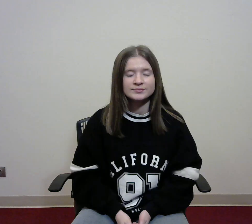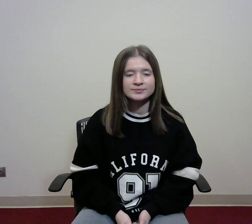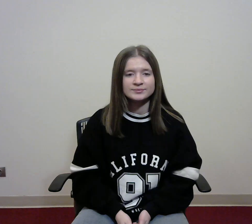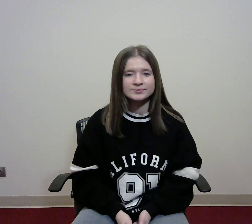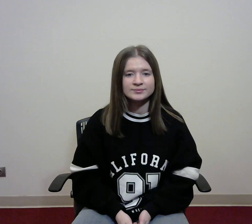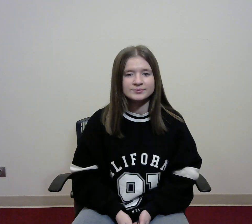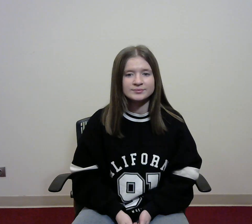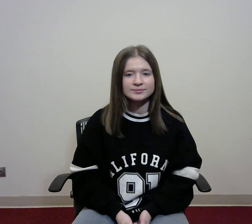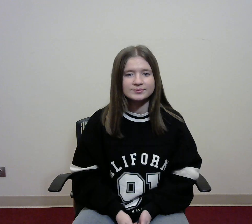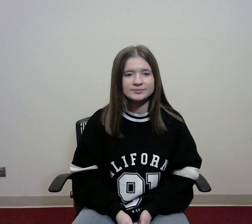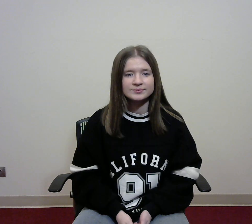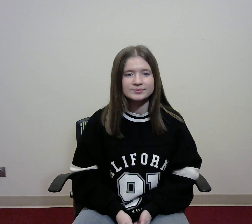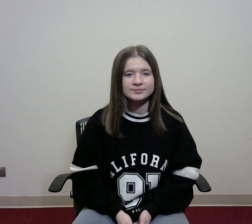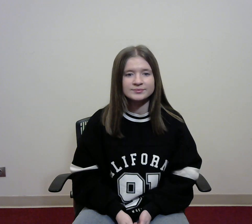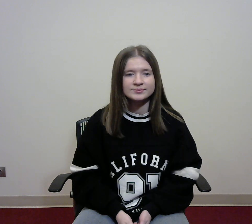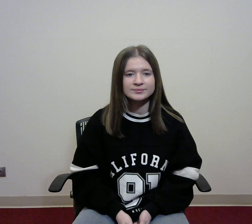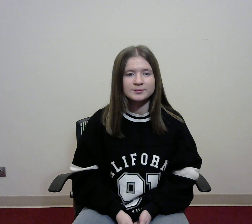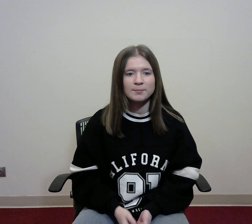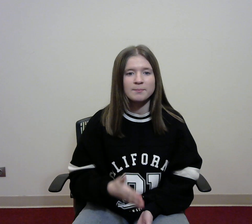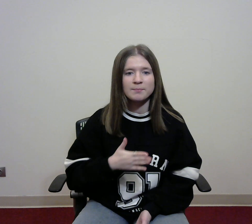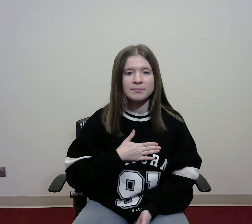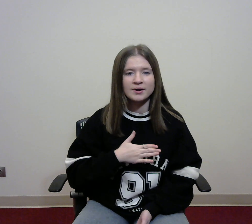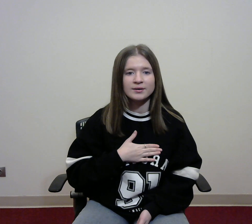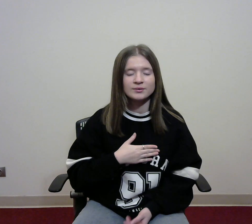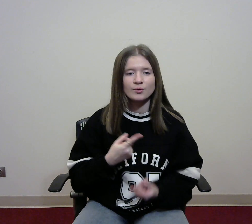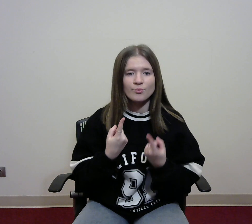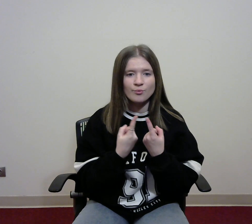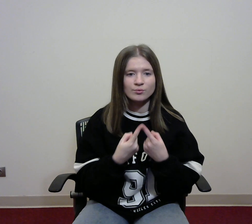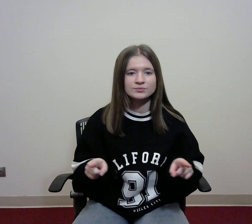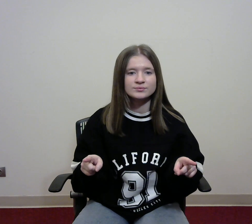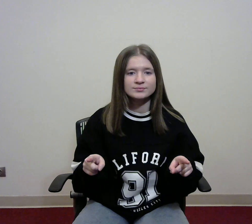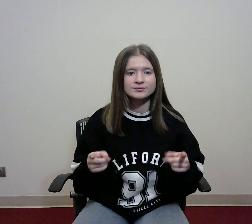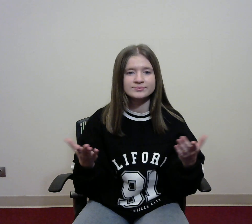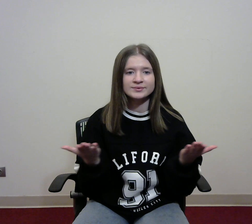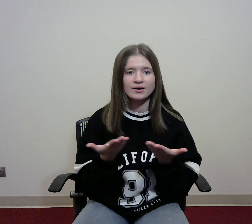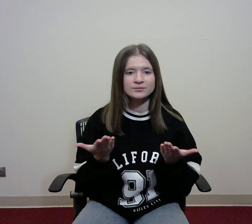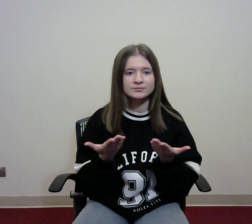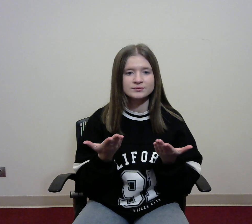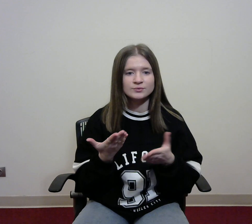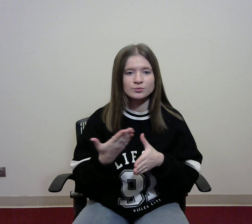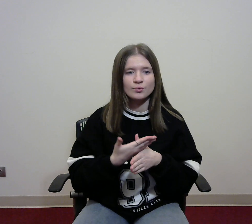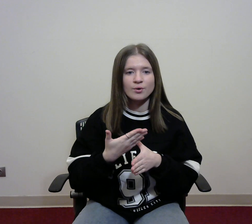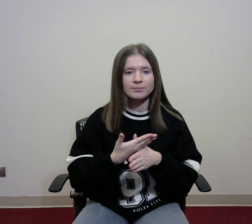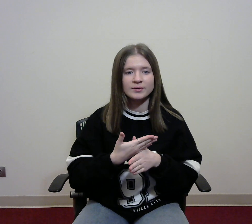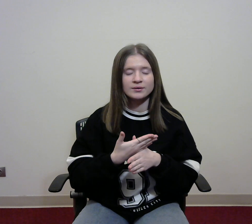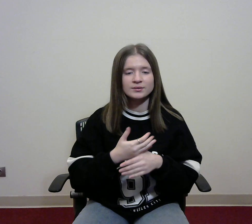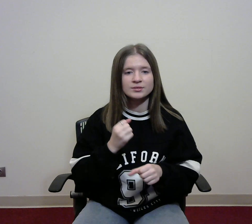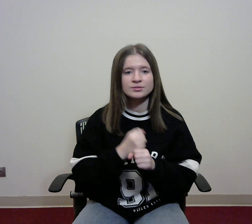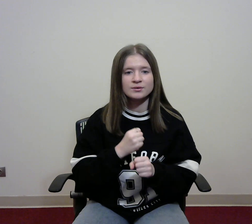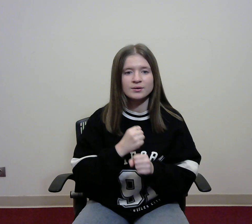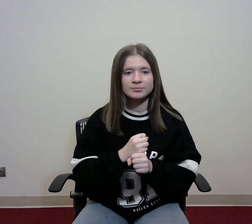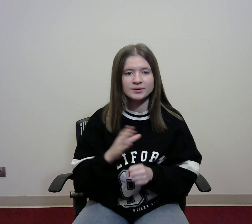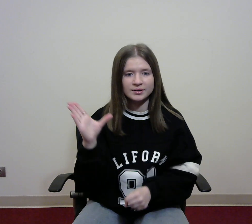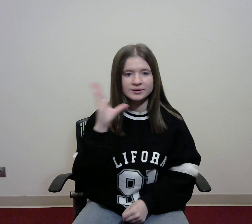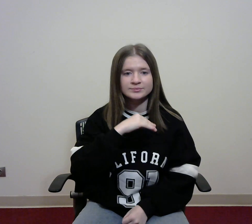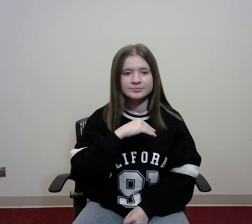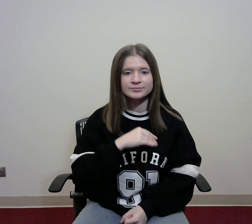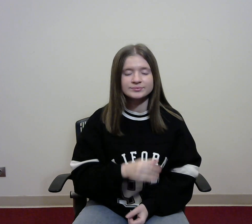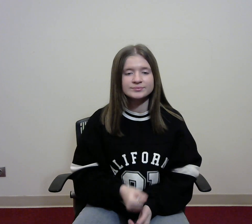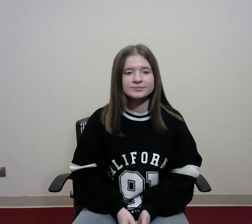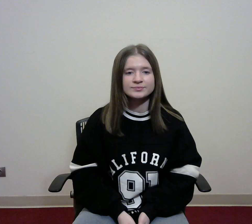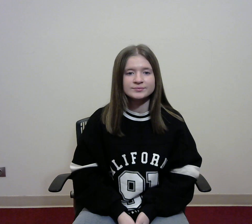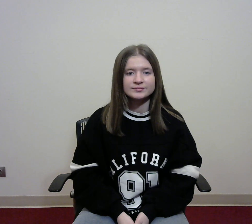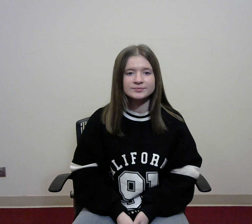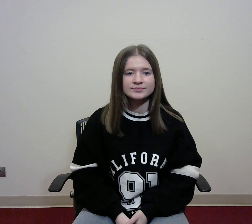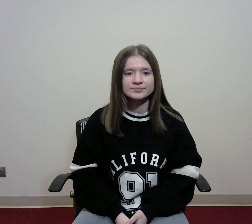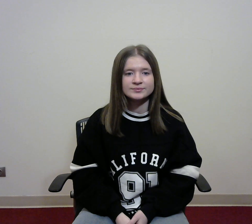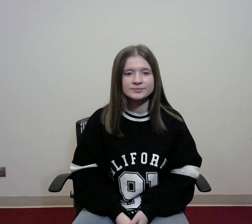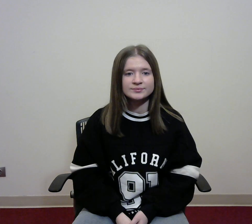Mənə başqa hansı köməkliyi edə bilərsiniz?